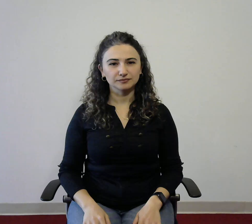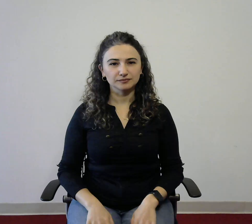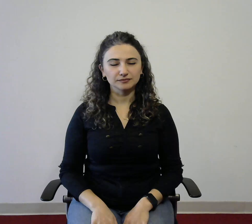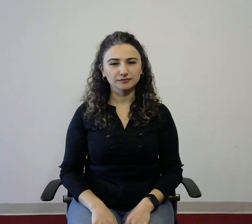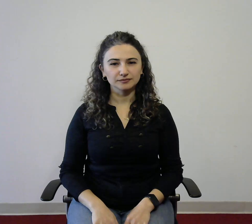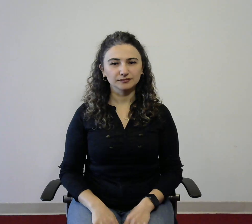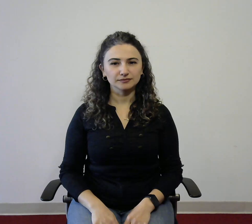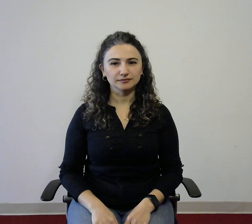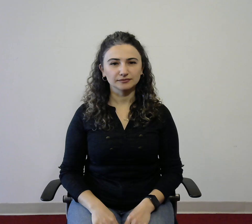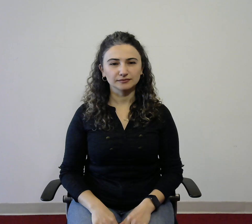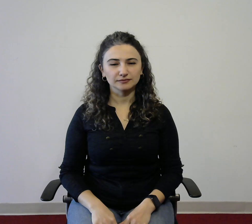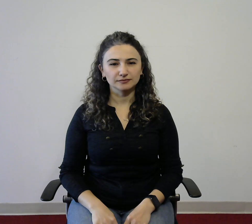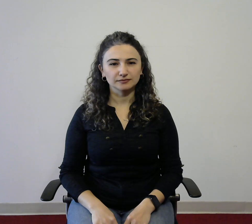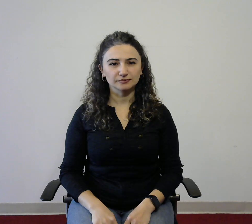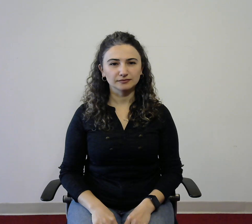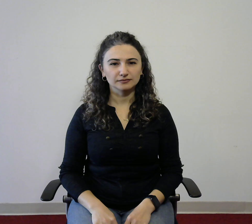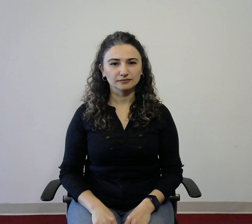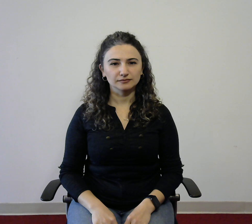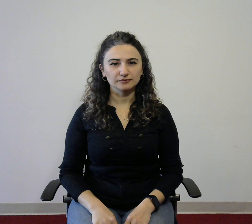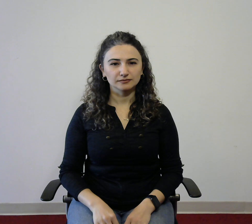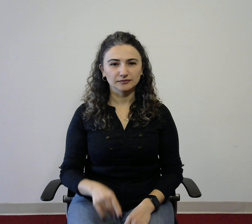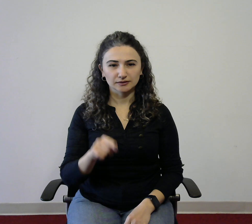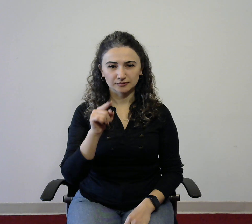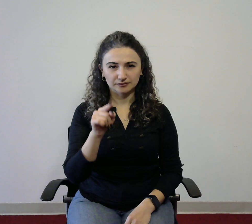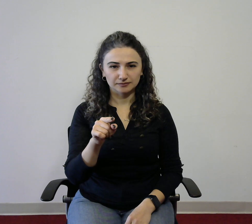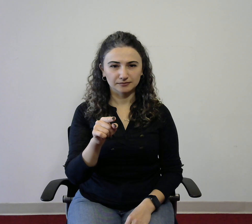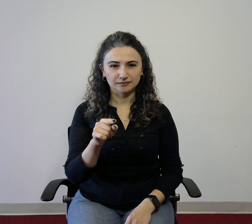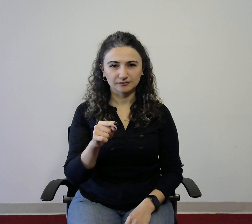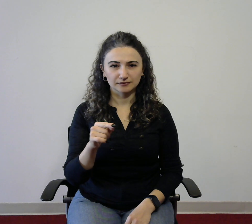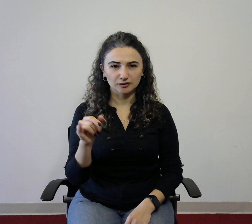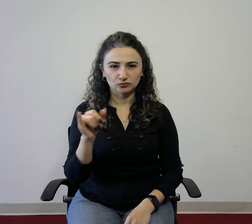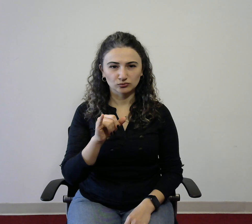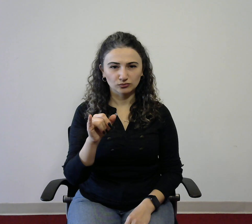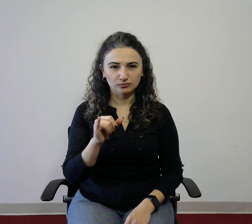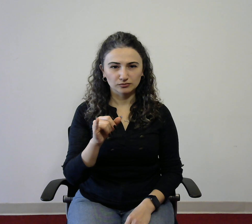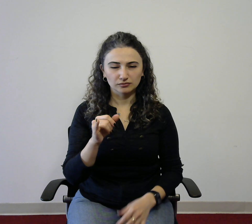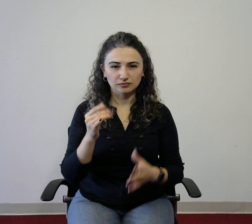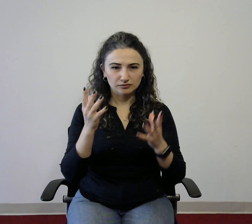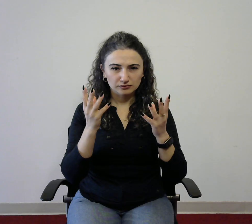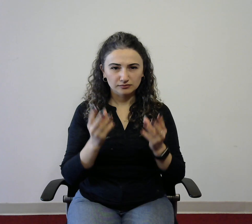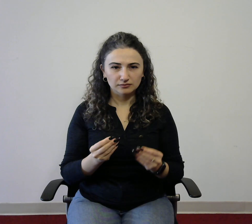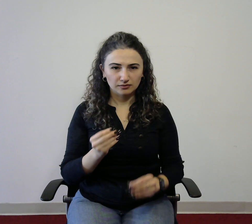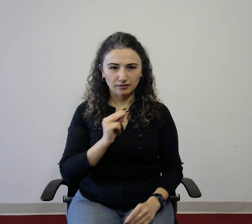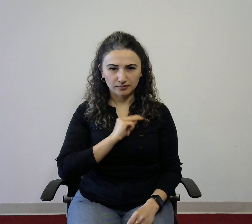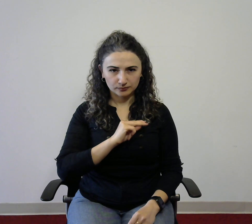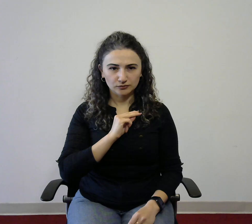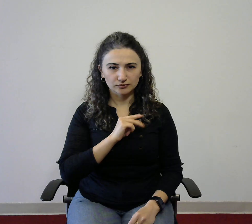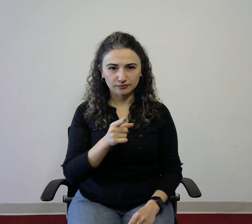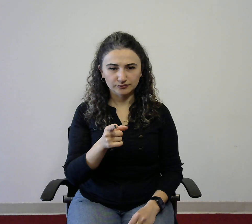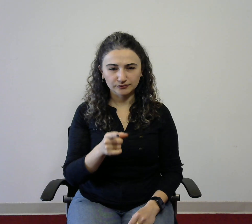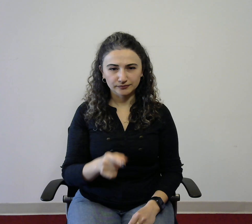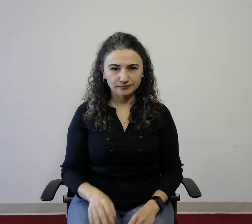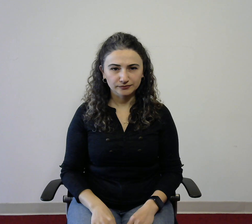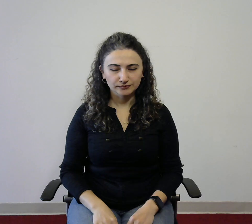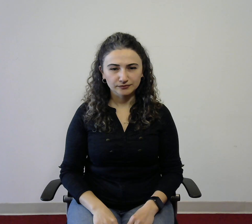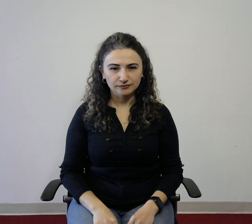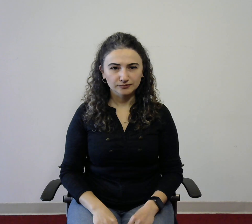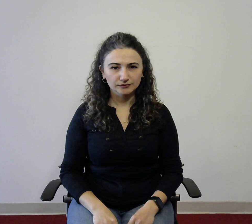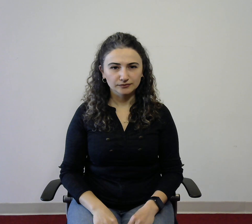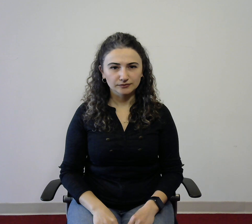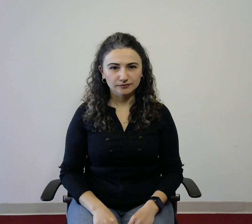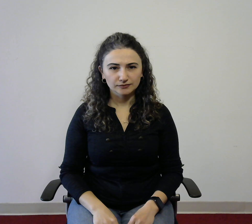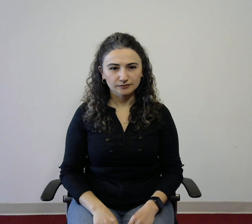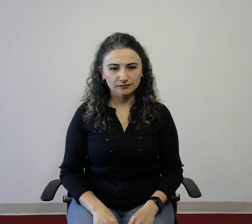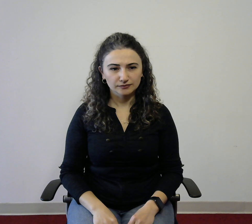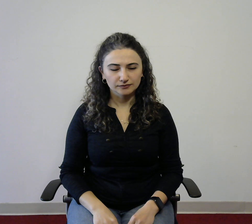Sən şənbə günü işləyirsən?